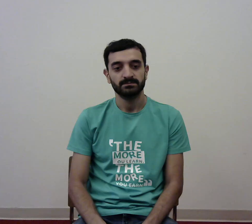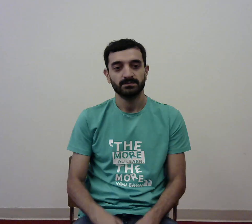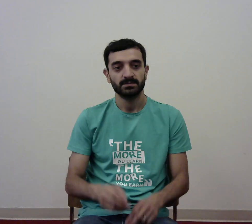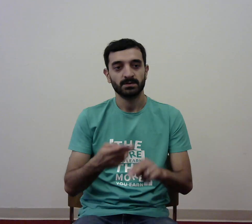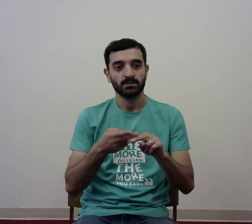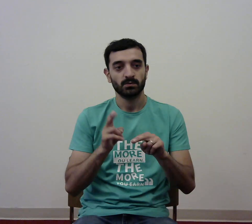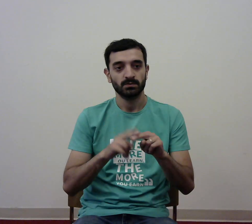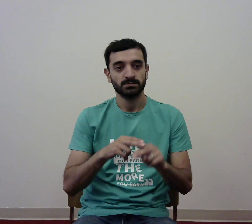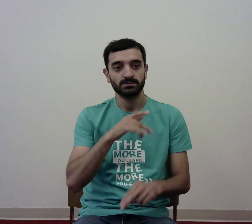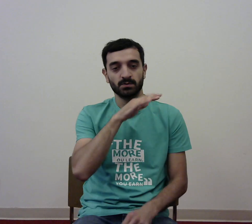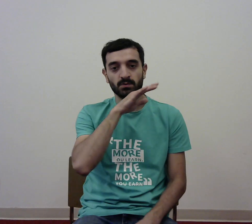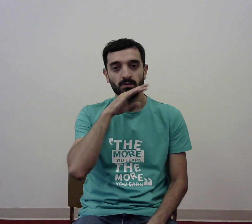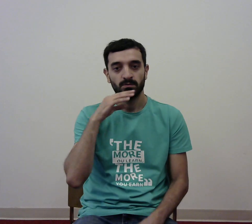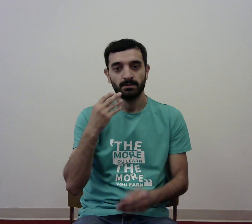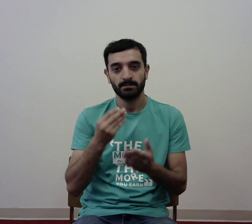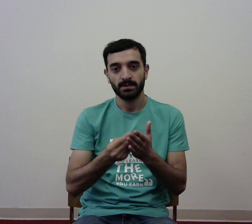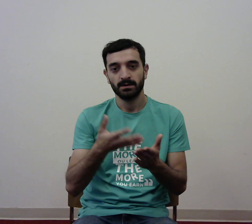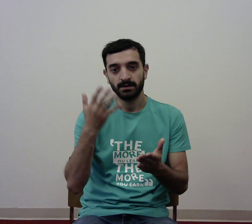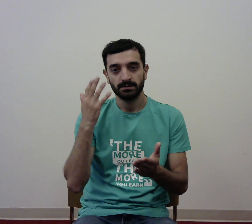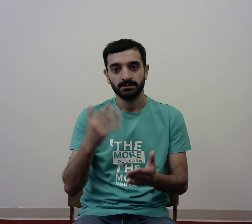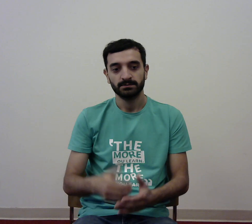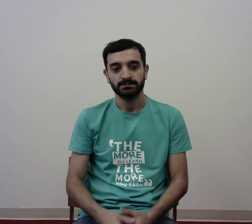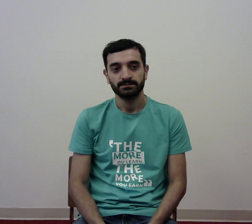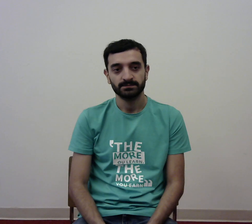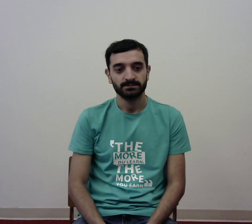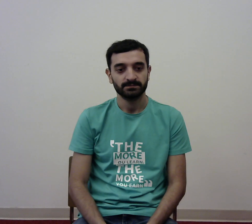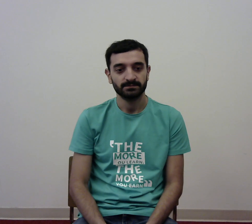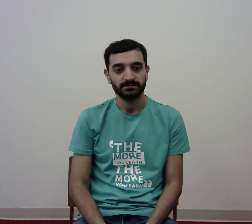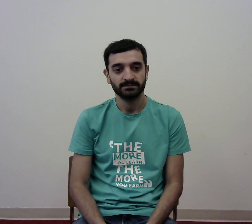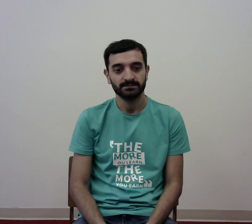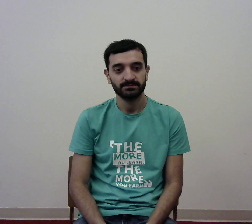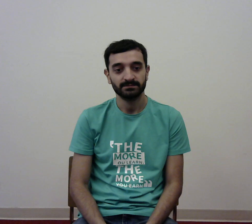Bu çox bahadır